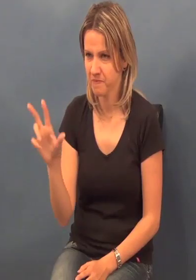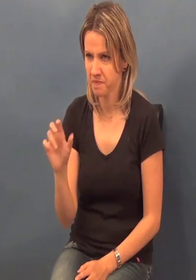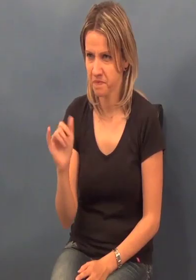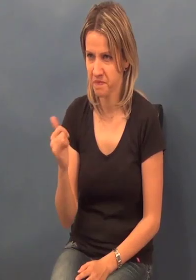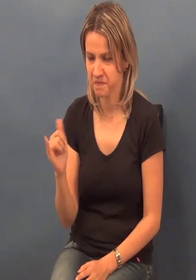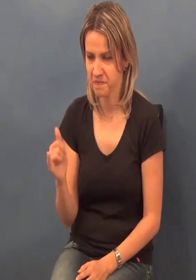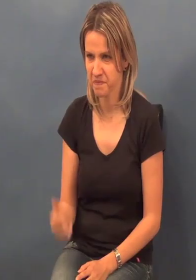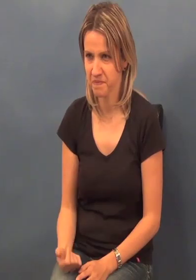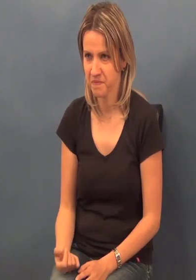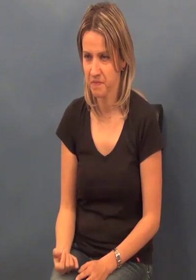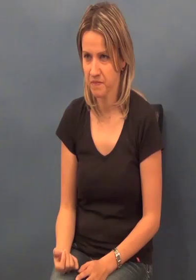Trzy godziny, tak, tak.